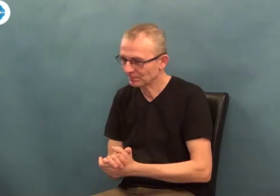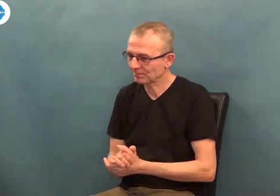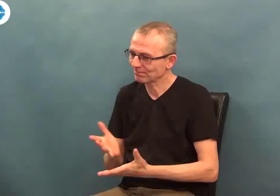Ciężko.